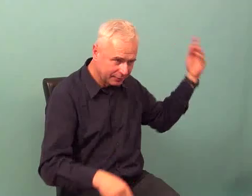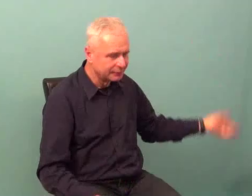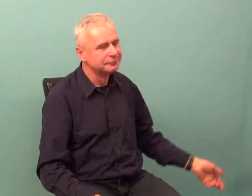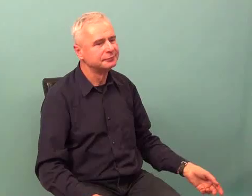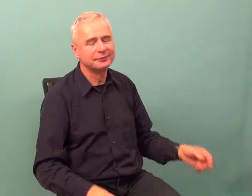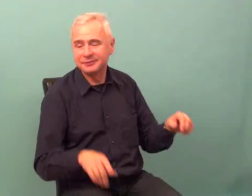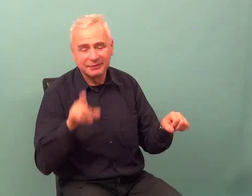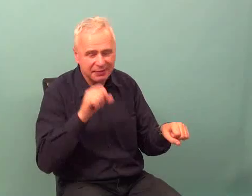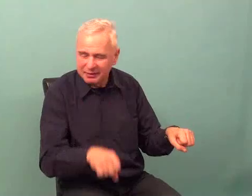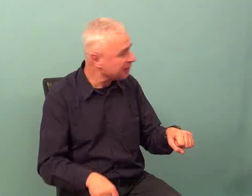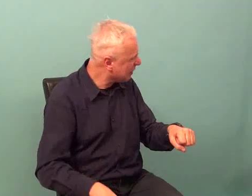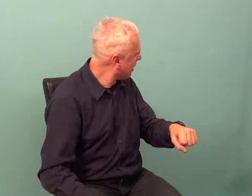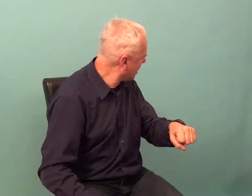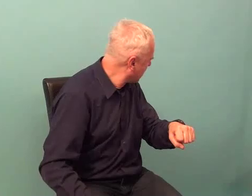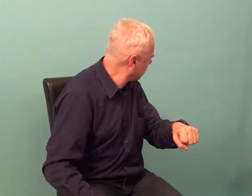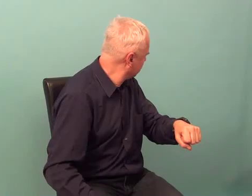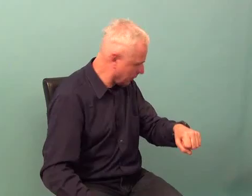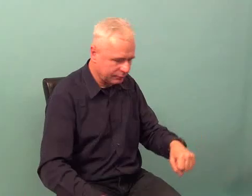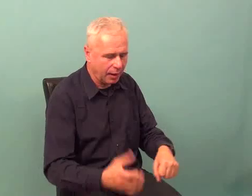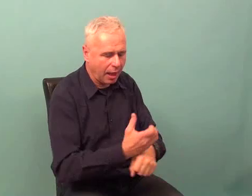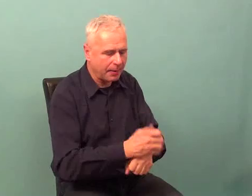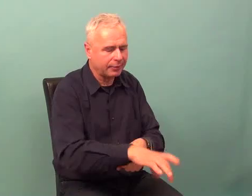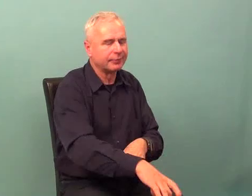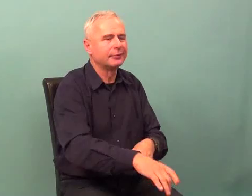Chłopak oglądał się za dziewczyną i najechał rowerem na kamień.